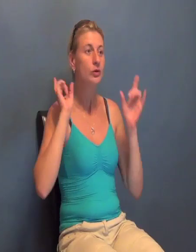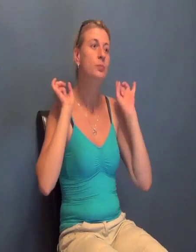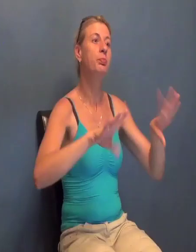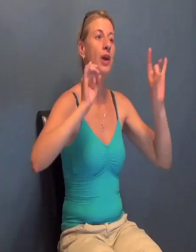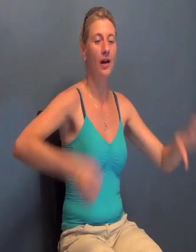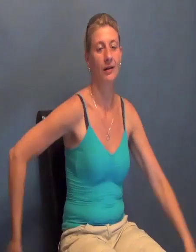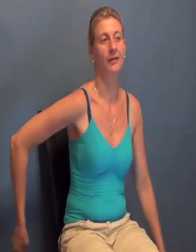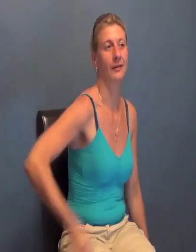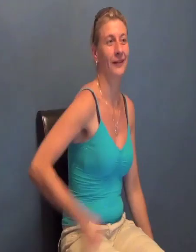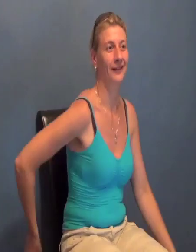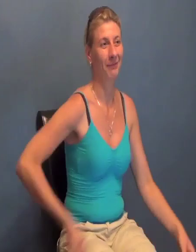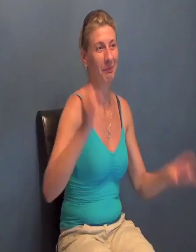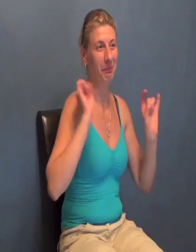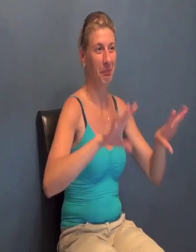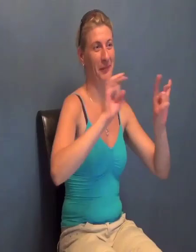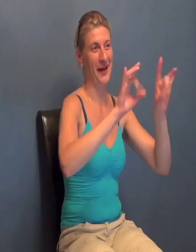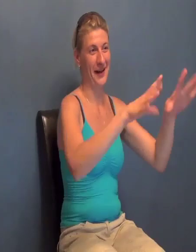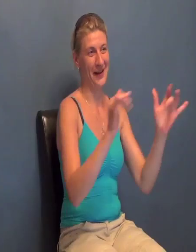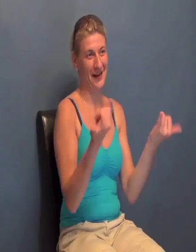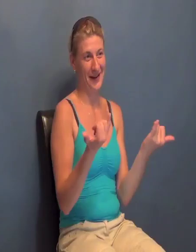Biegać z teczką w ręku.